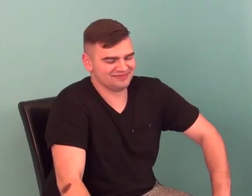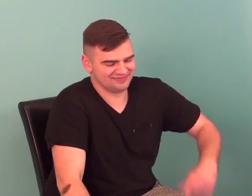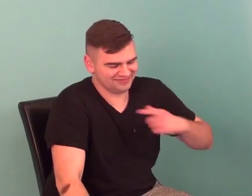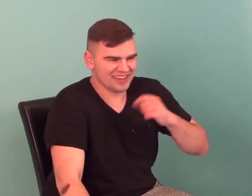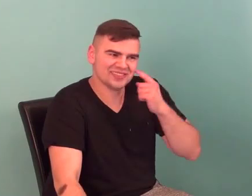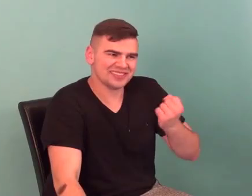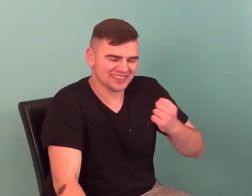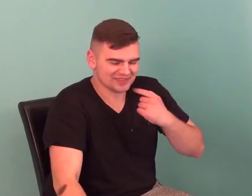Aha, to jest trudne.